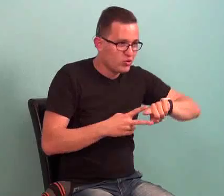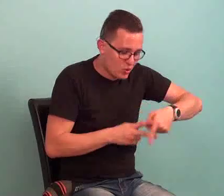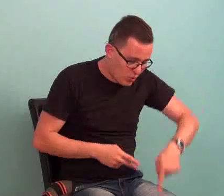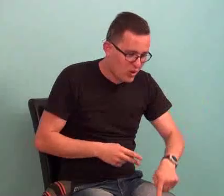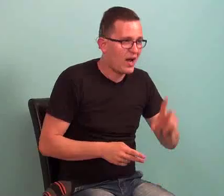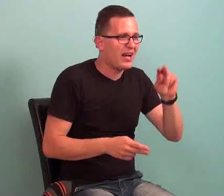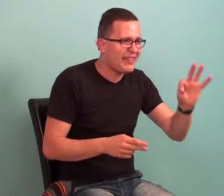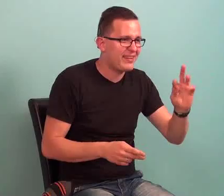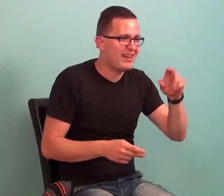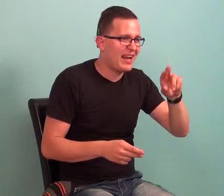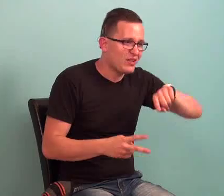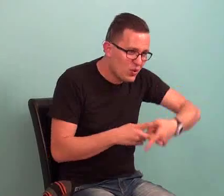W dziurze jest kret.